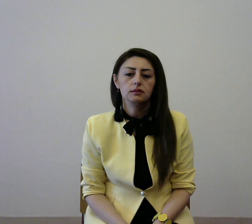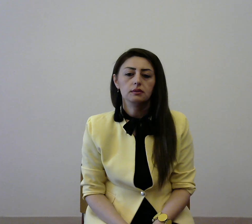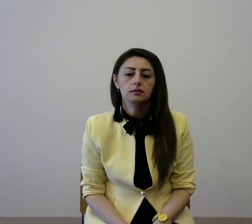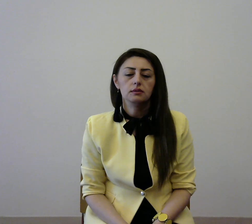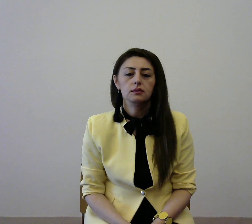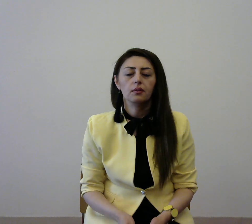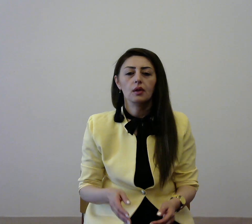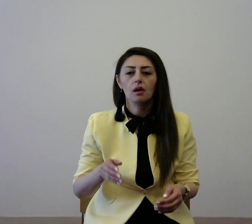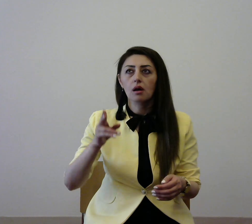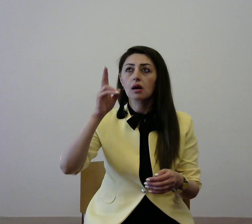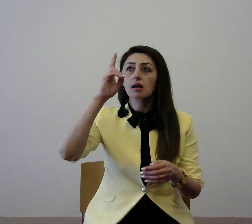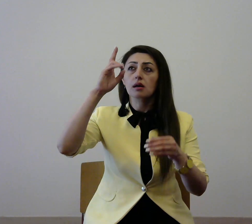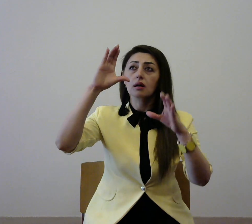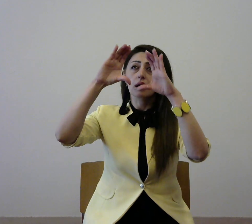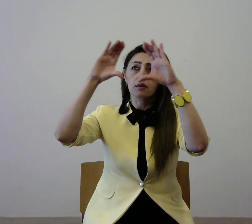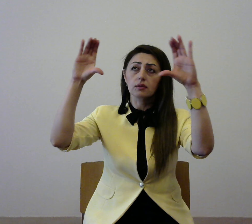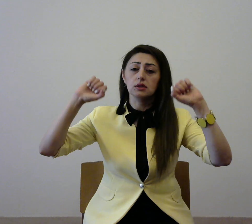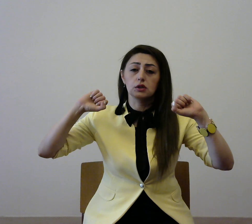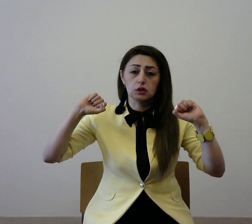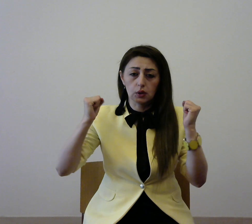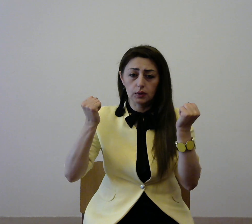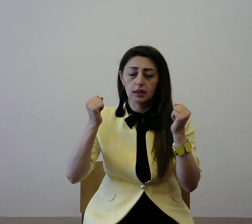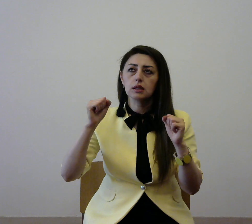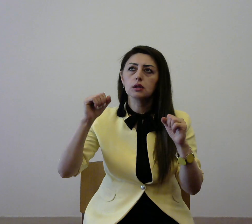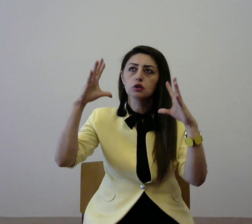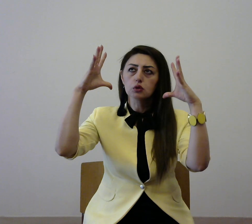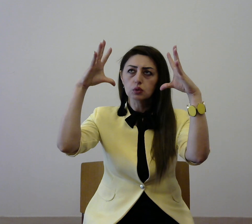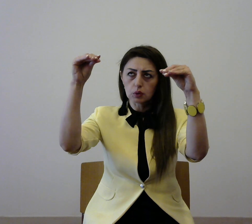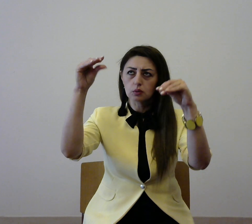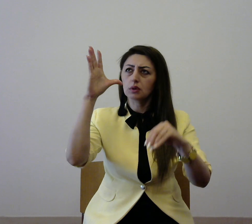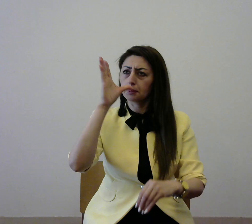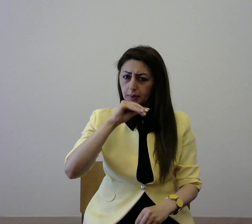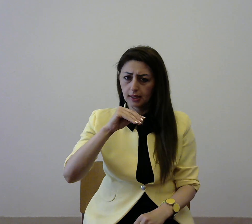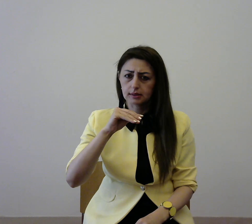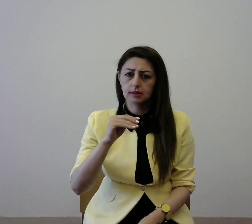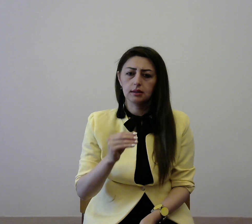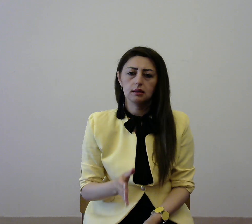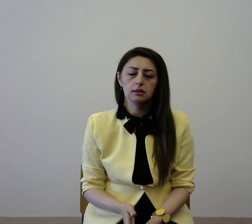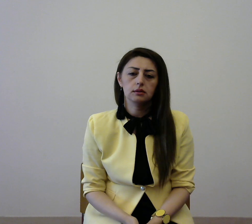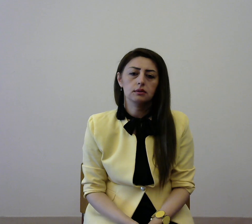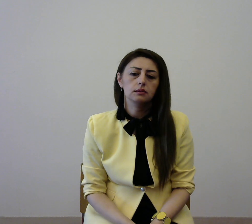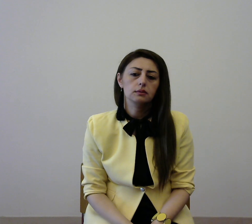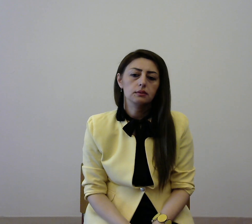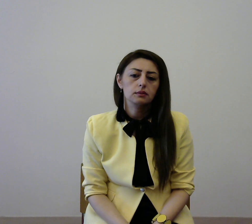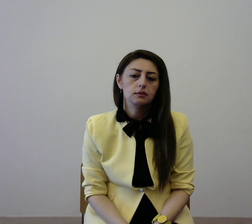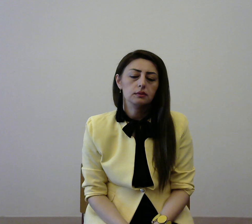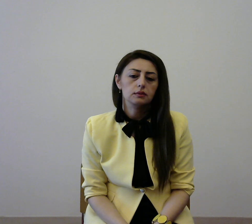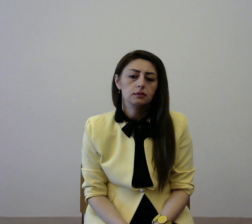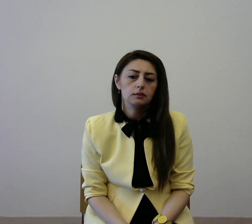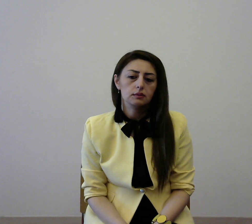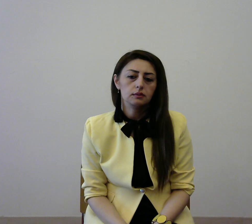Kondisioneri söndürə bilərsinizmi?